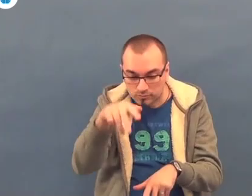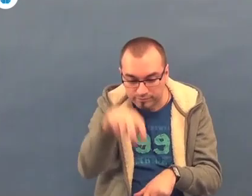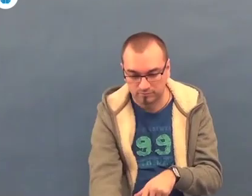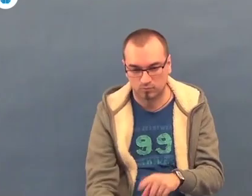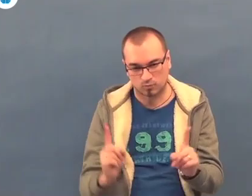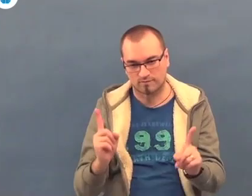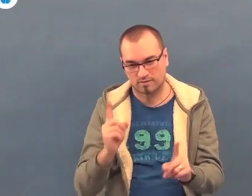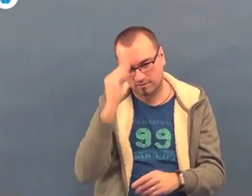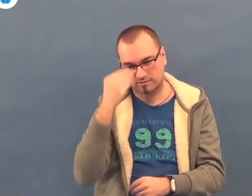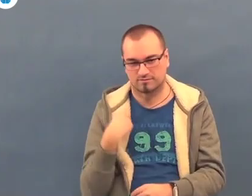Uwaga, informacja o tym.